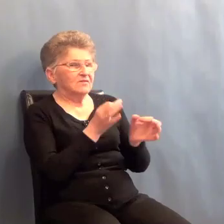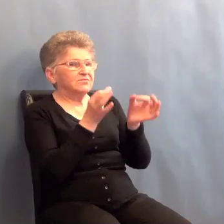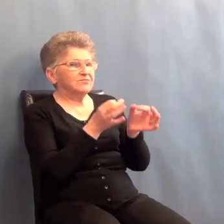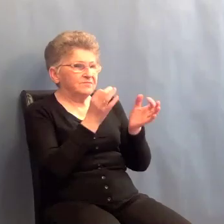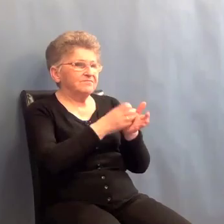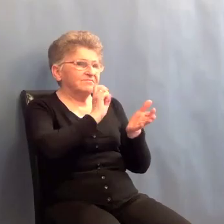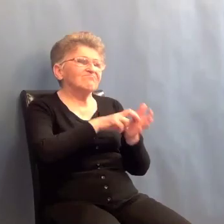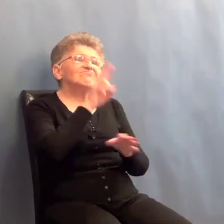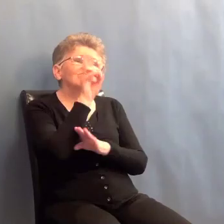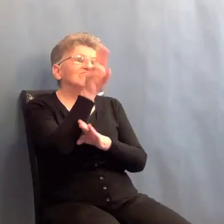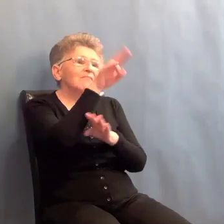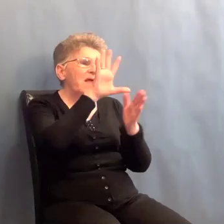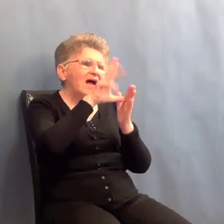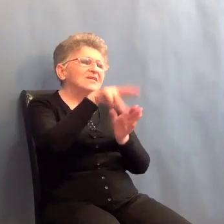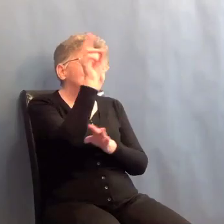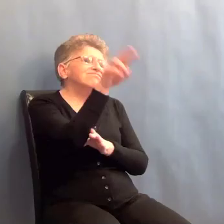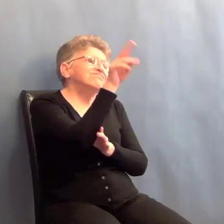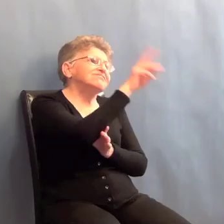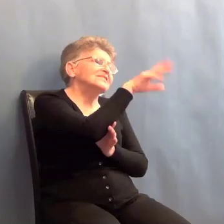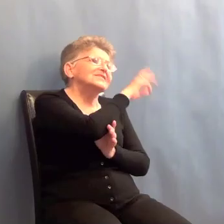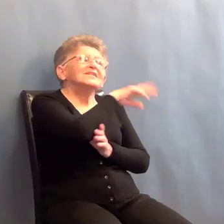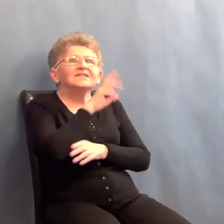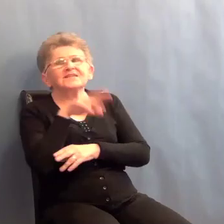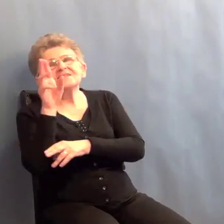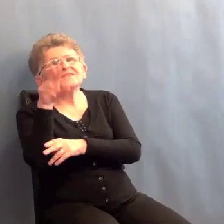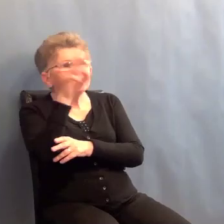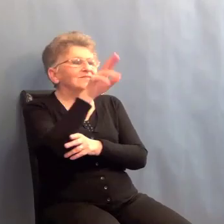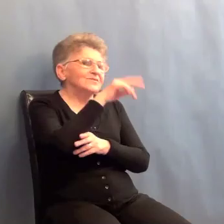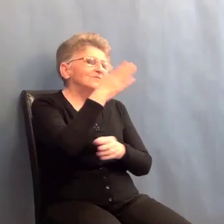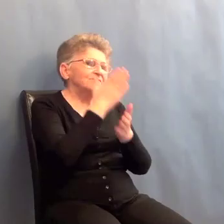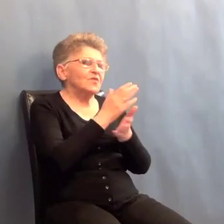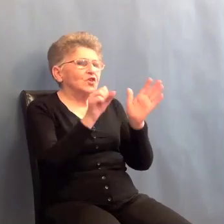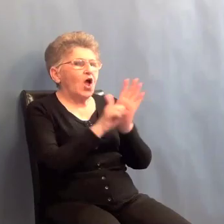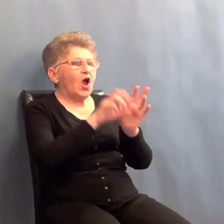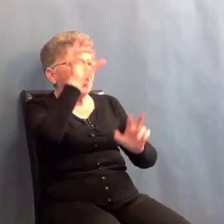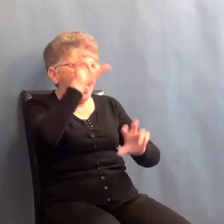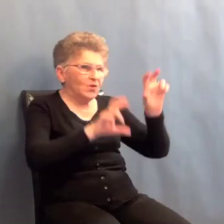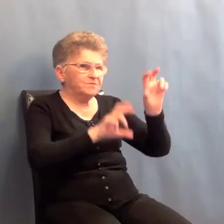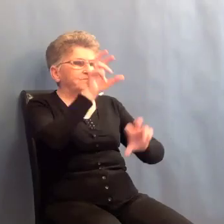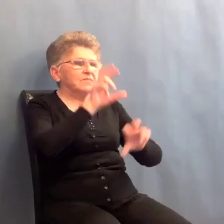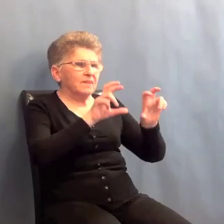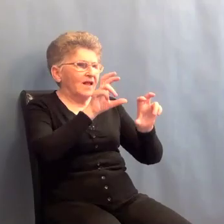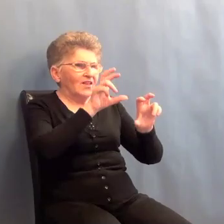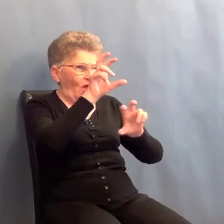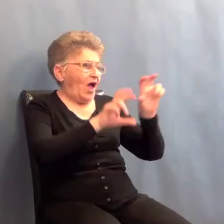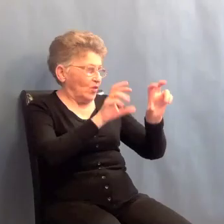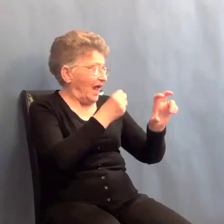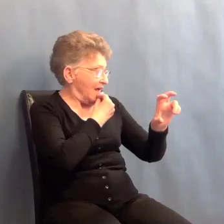Idą i ciągle zwiedzają miasto, po zwiedzaniu poszli do hotelu coś zjeść.